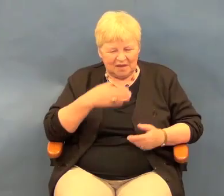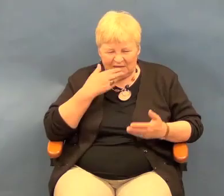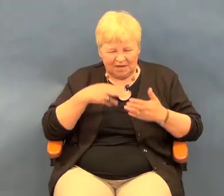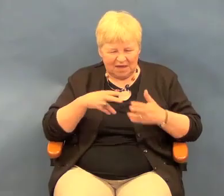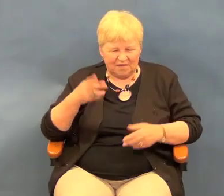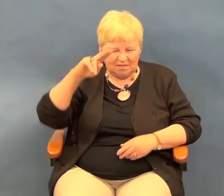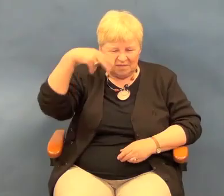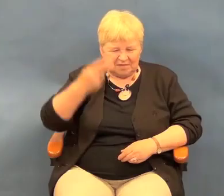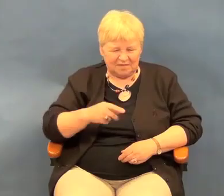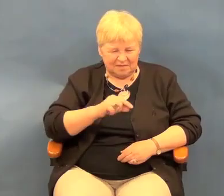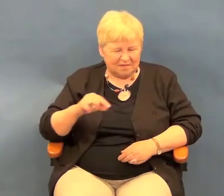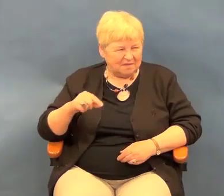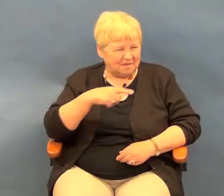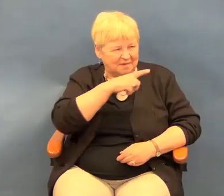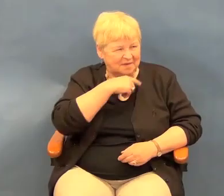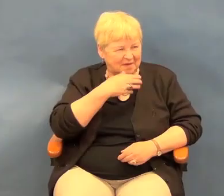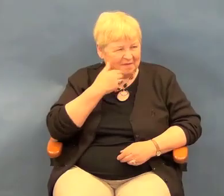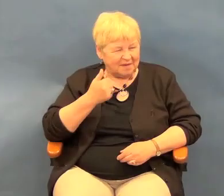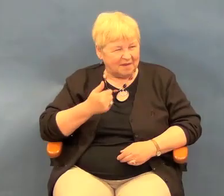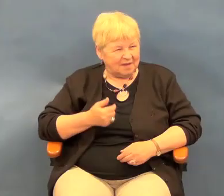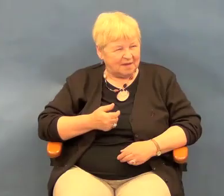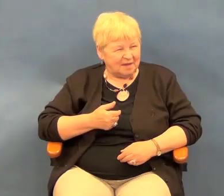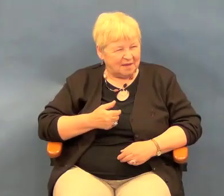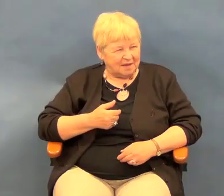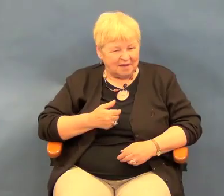Nie ma takiego (znaku) upadać z taką kreską, nie ma nigdzie.